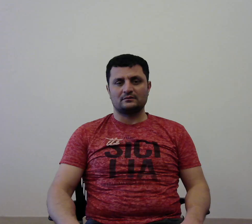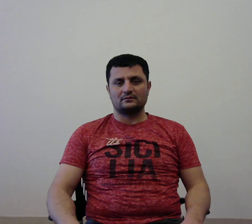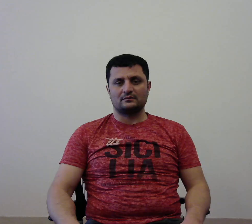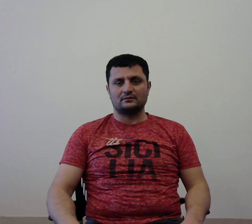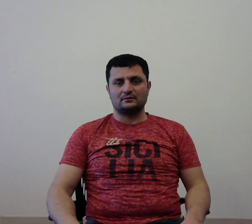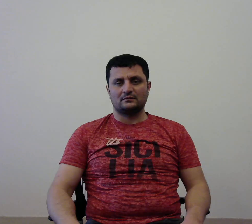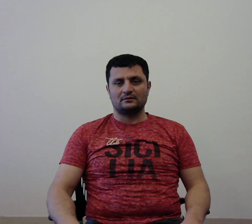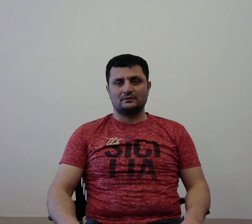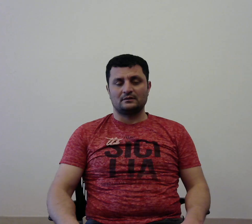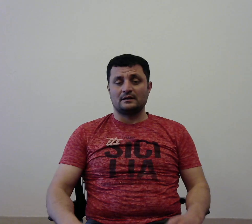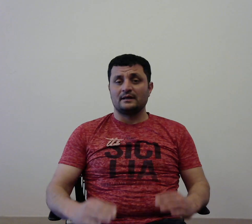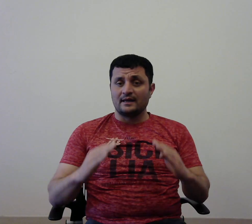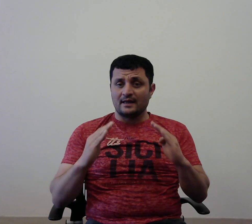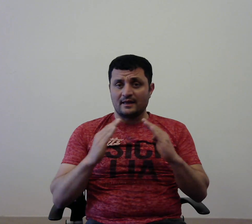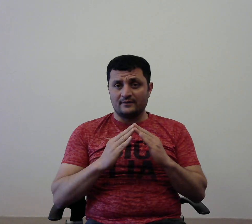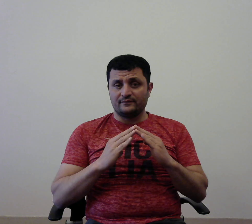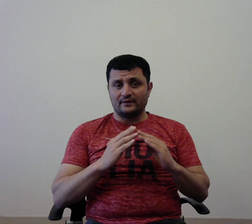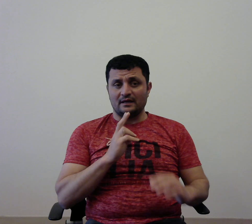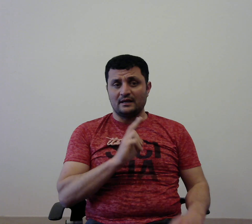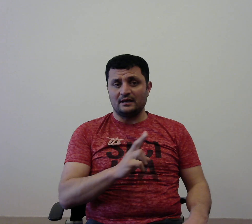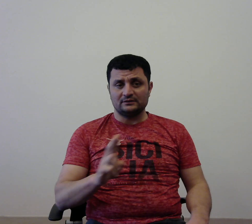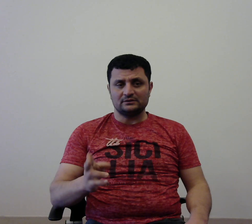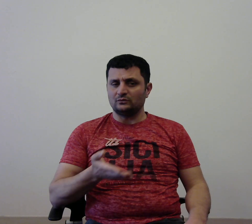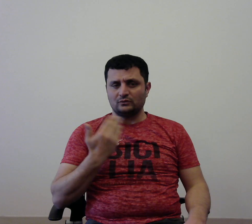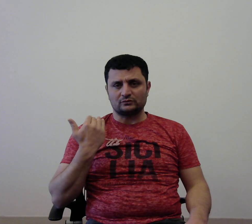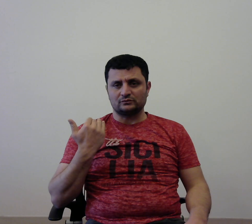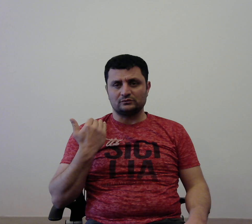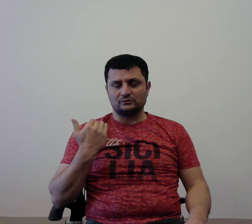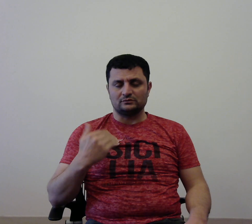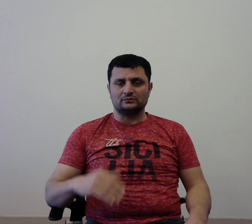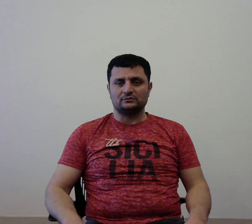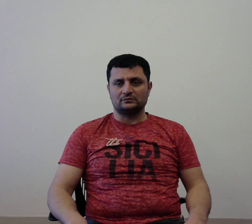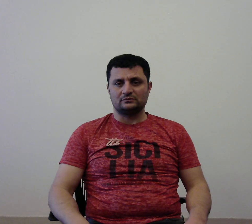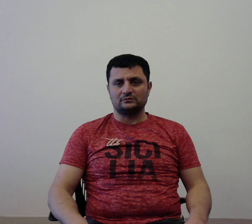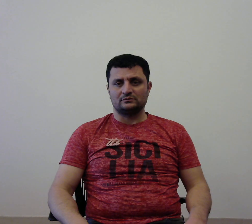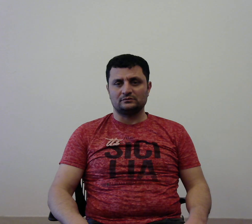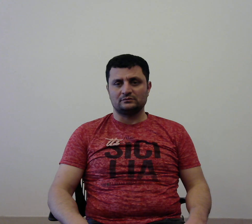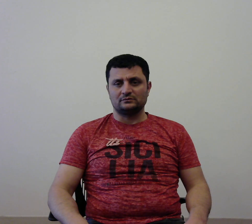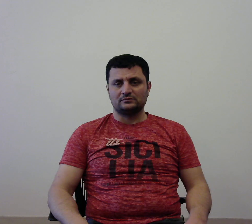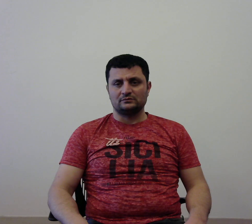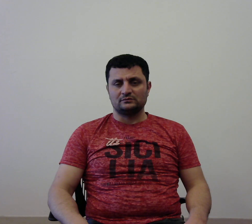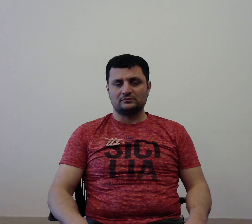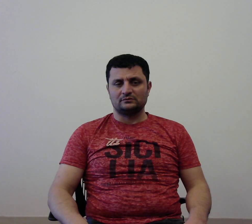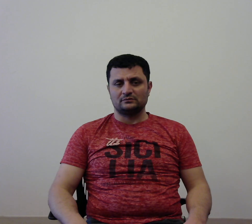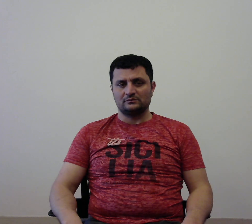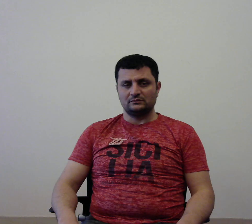Evdə heç kəs yoxdur